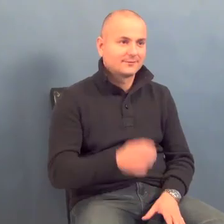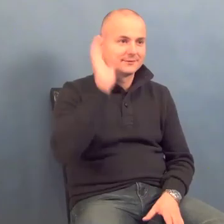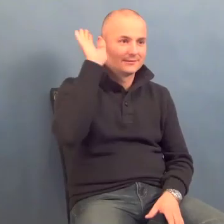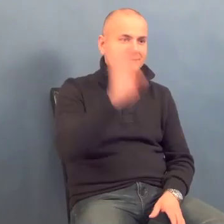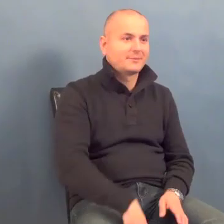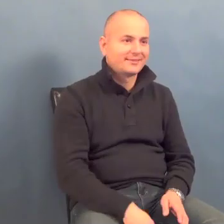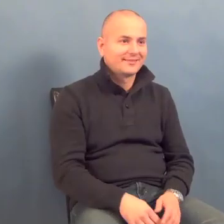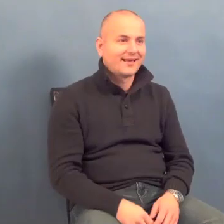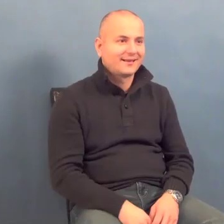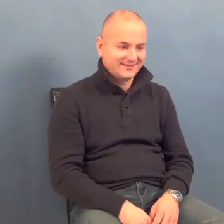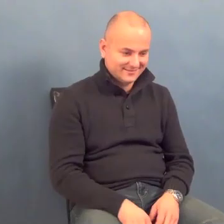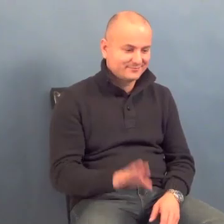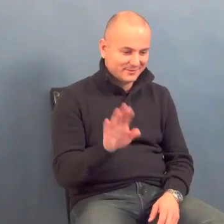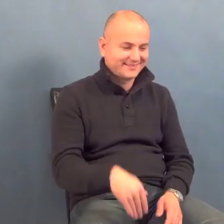Piłuje i spadnie.